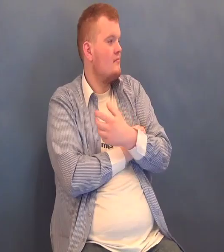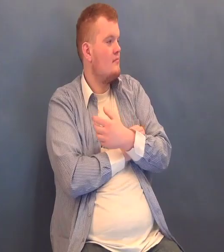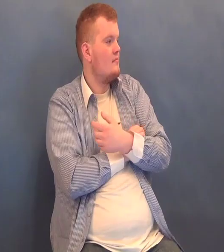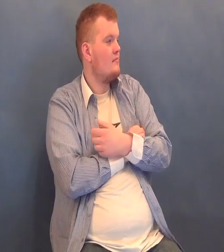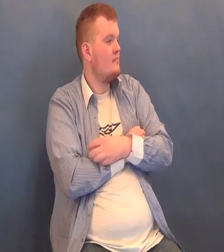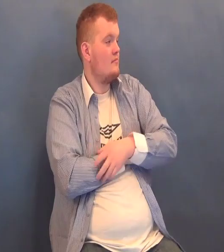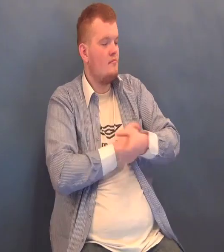Chcesz?